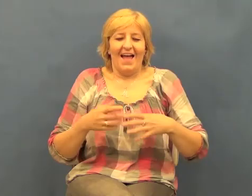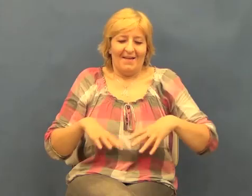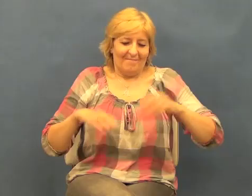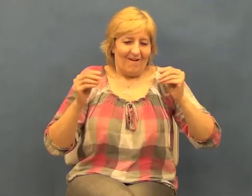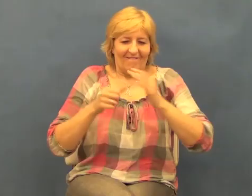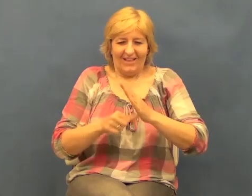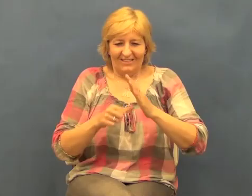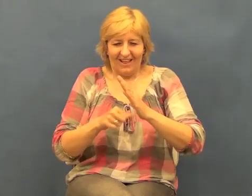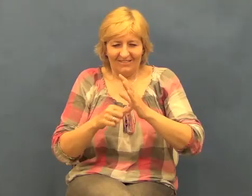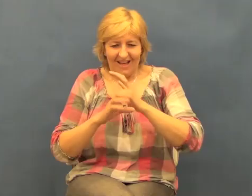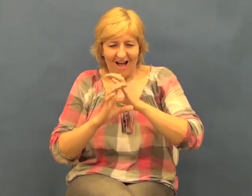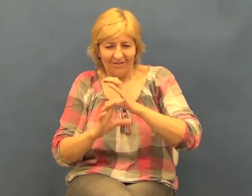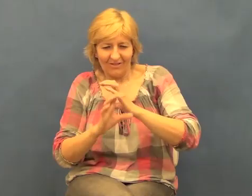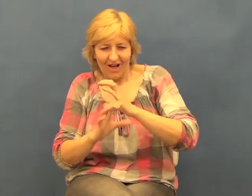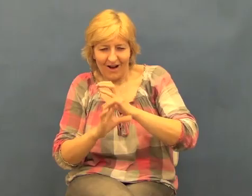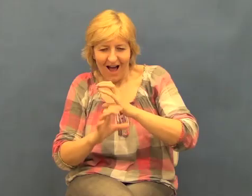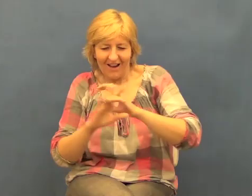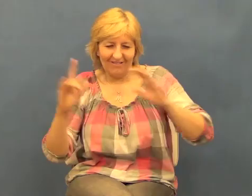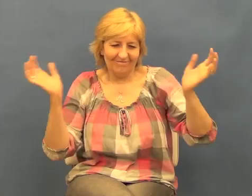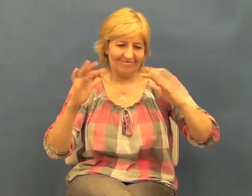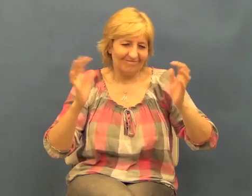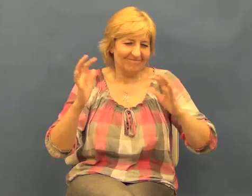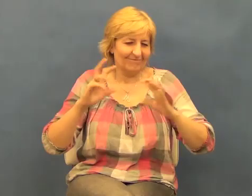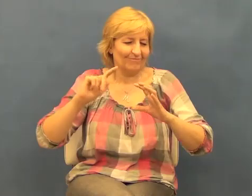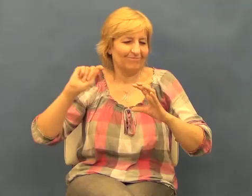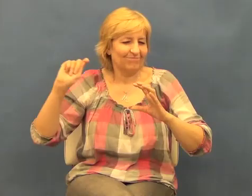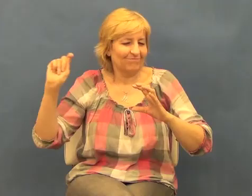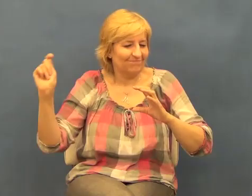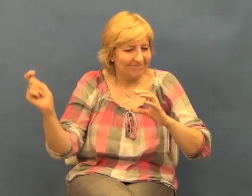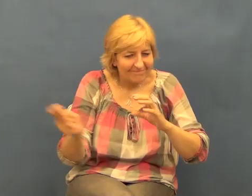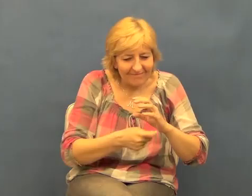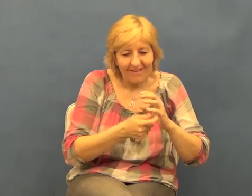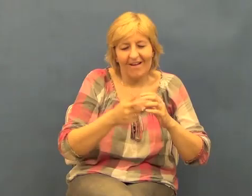Na początku była wycieczka autokarem, którym podróżowało dużo osób.